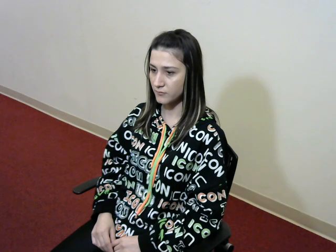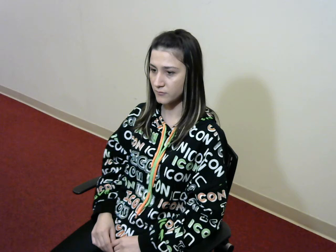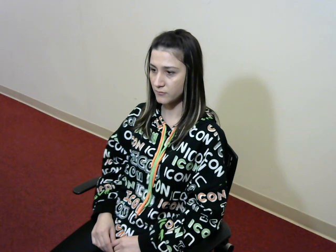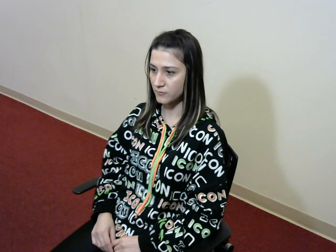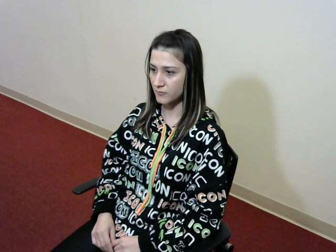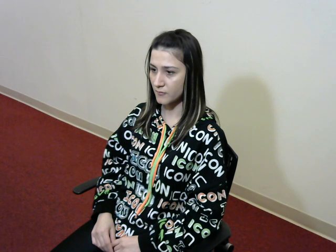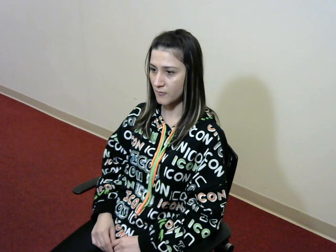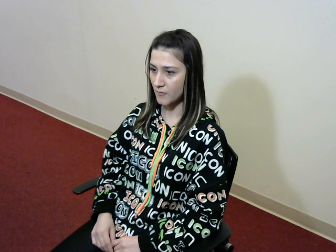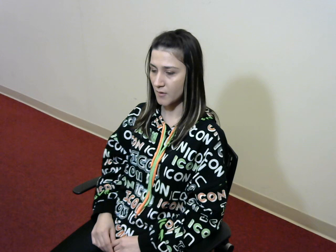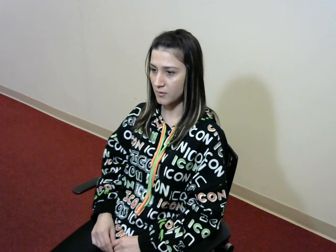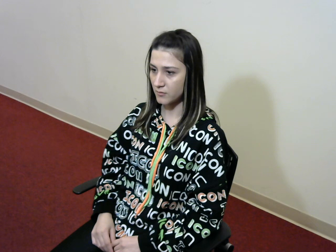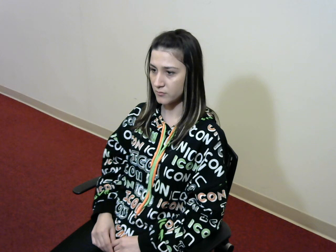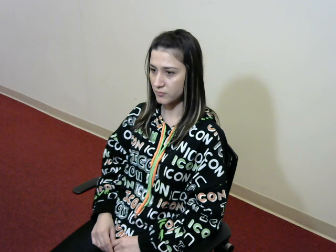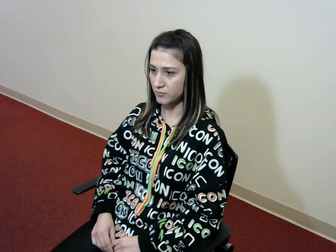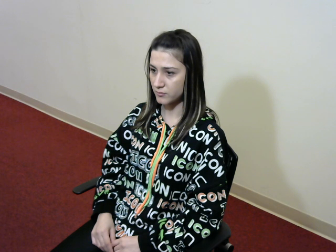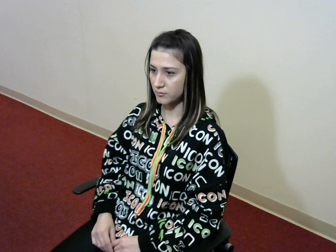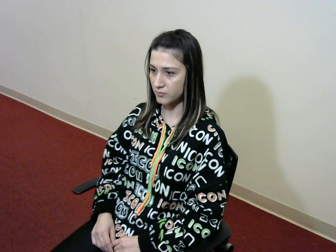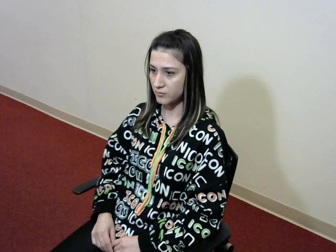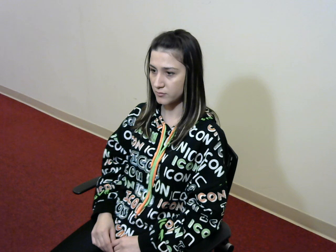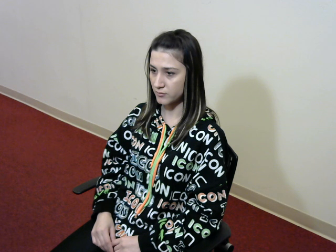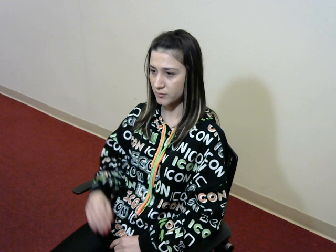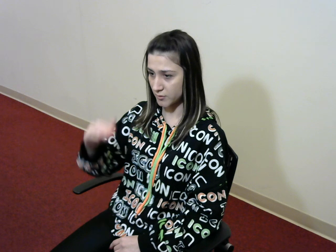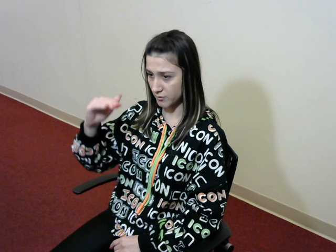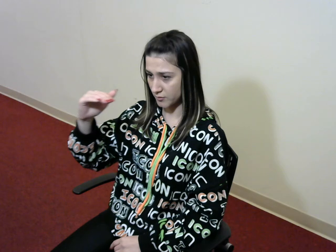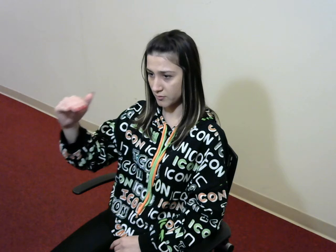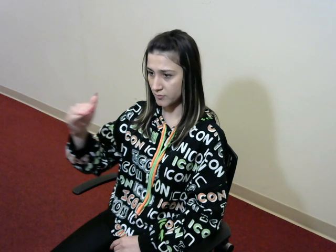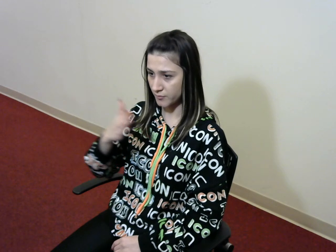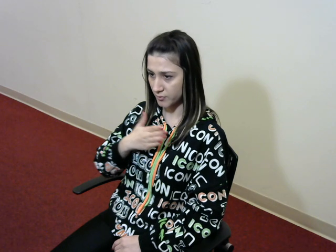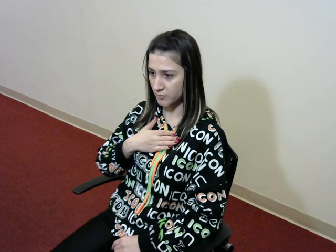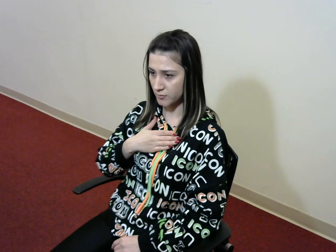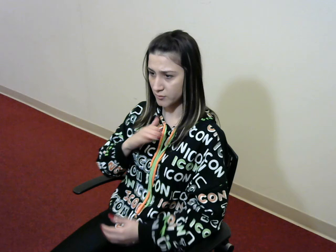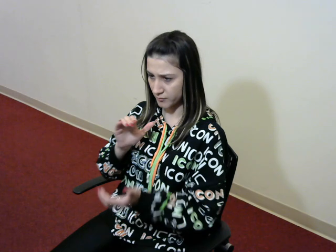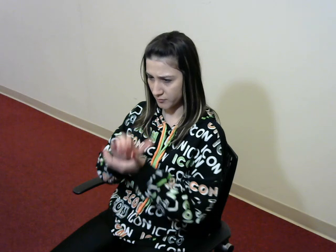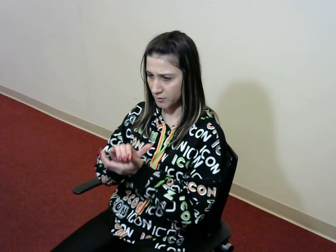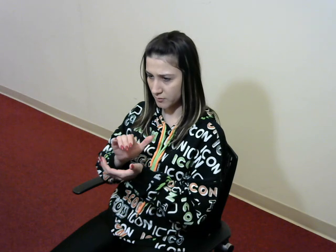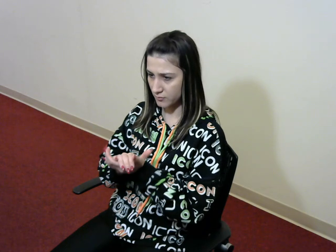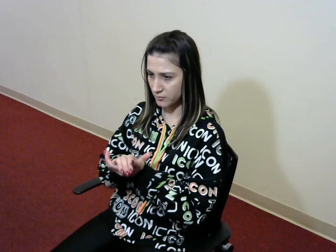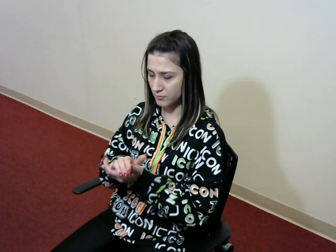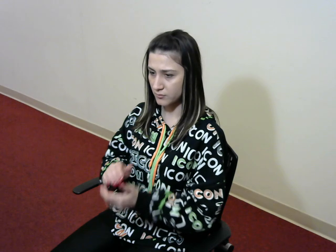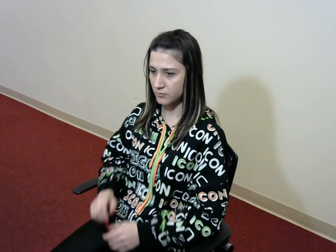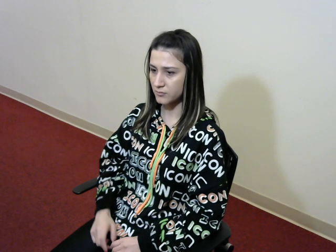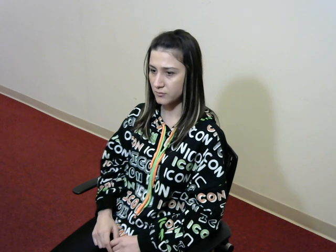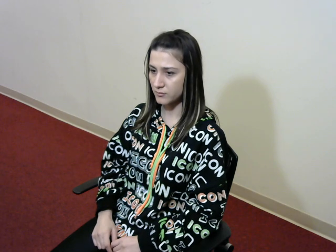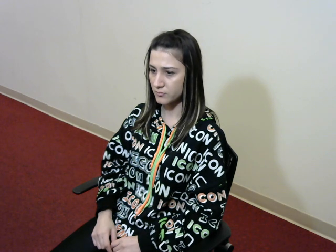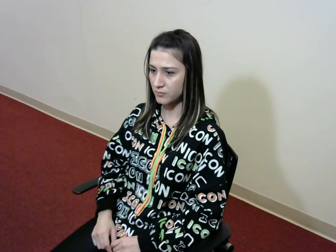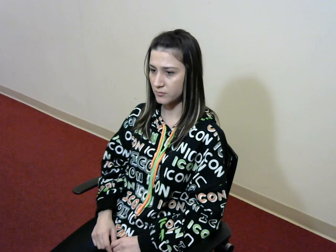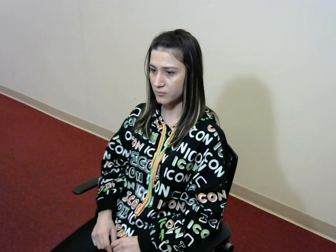Siz mənə tanış gəlirsiniz